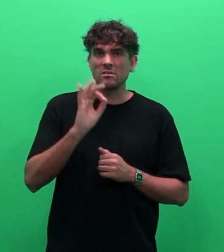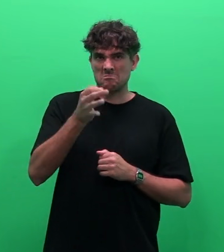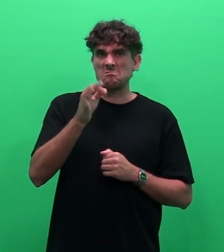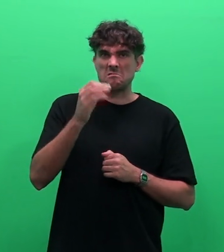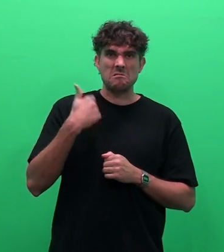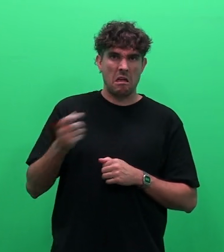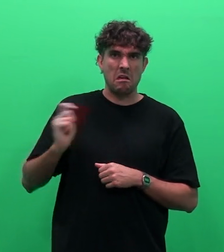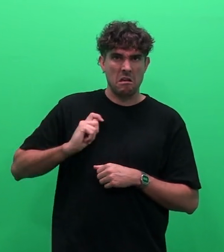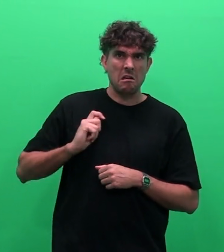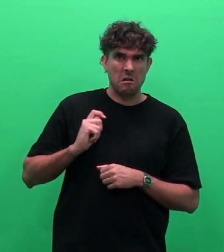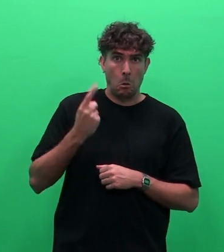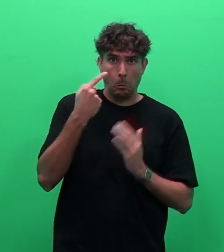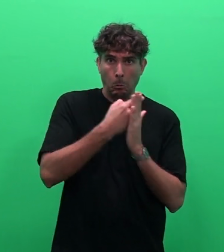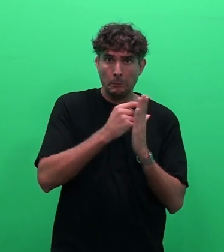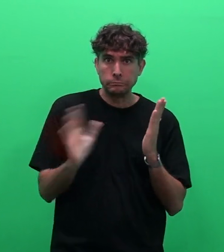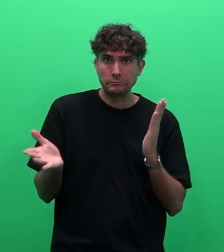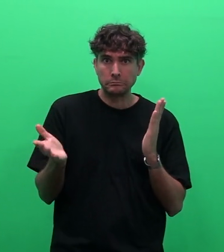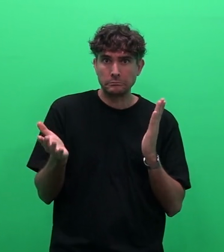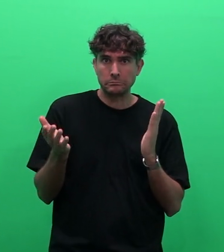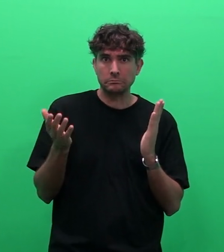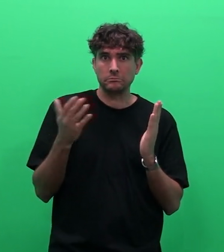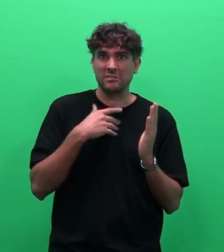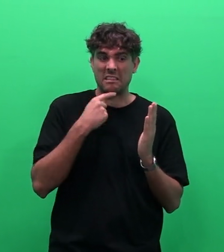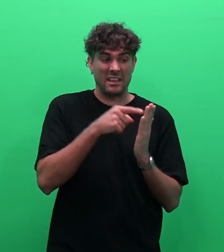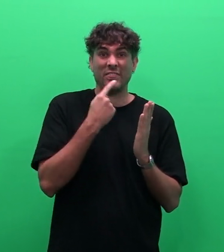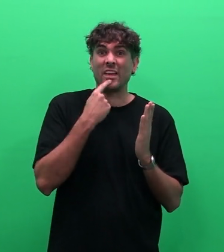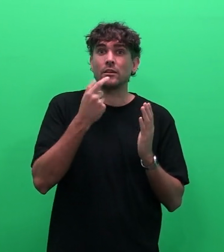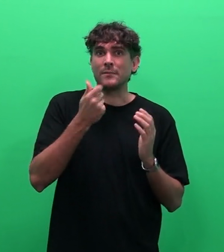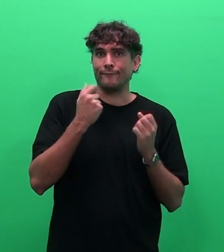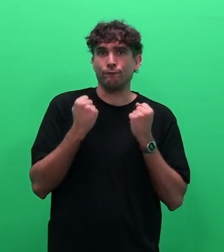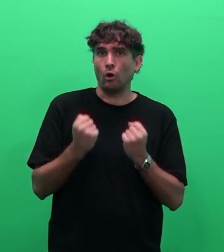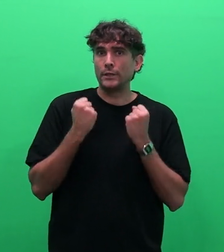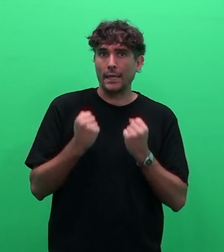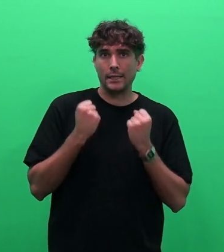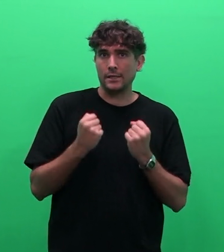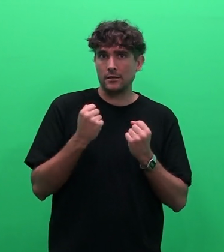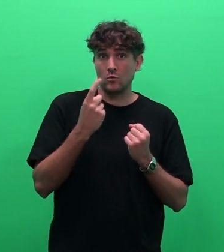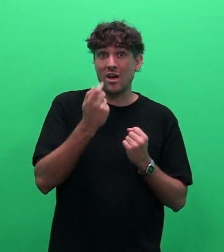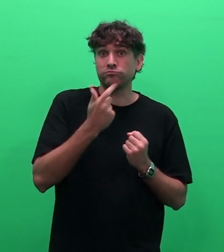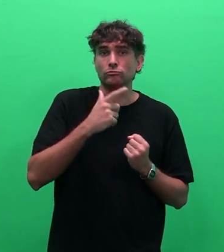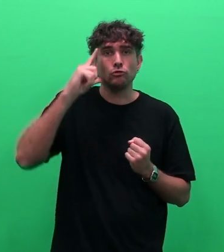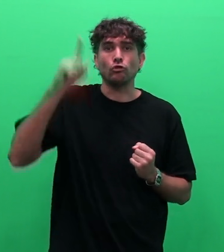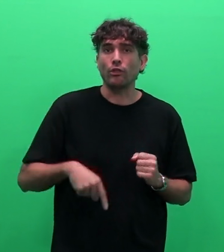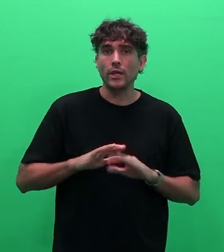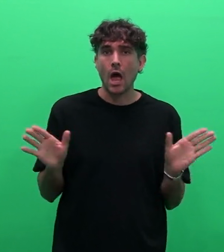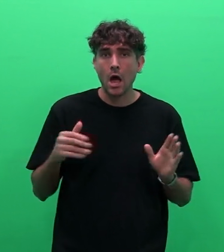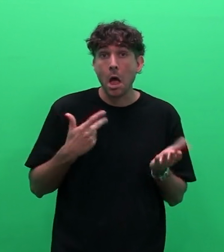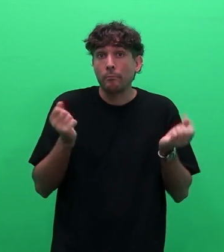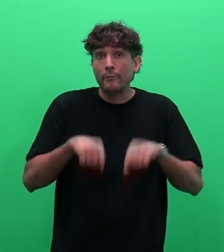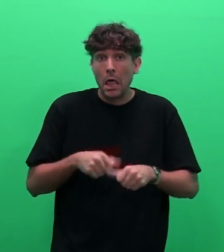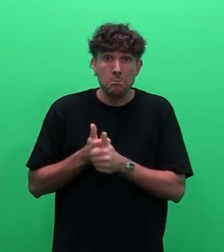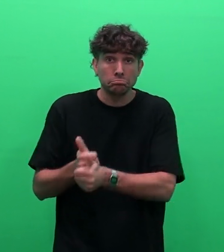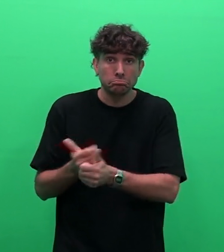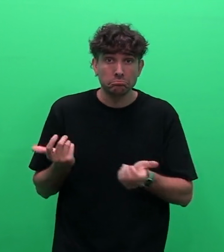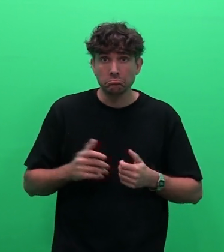Sí, m'han receptat un medicament, m'han dit que era una pastilla molt forta, que m'he n'he de prendre una al dia només. Així que ja m'esta bé, seguiré el tractament.